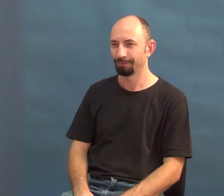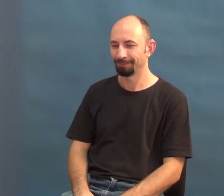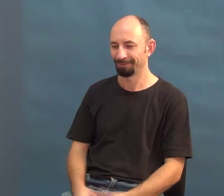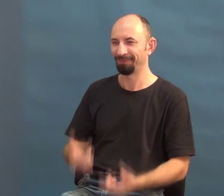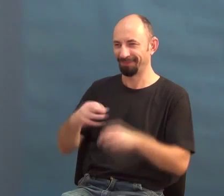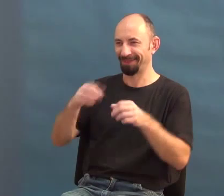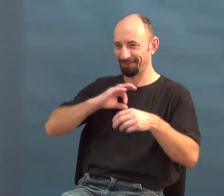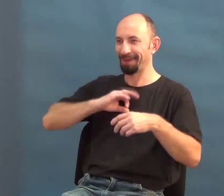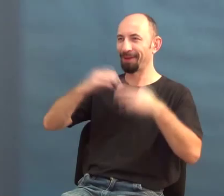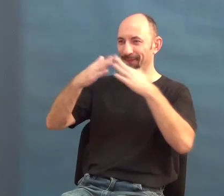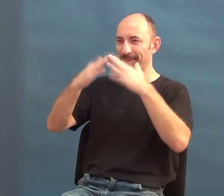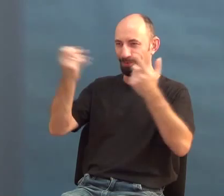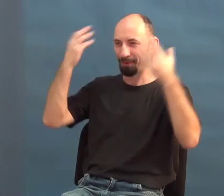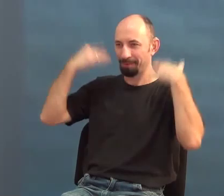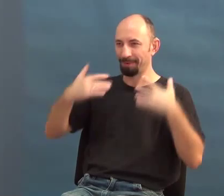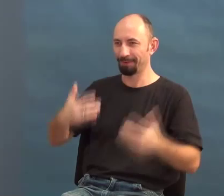W moim domu wolno się kąpać.